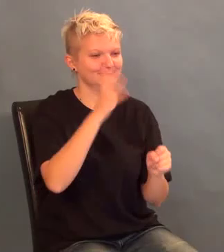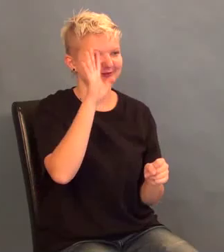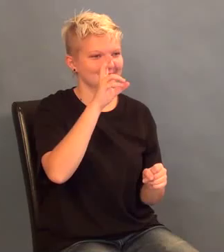Piątego...